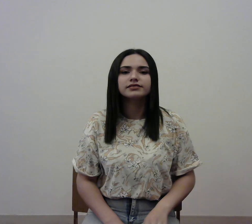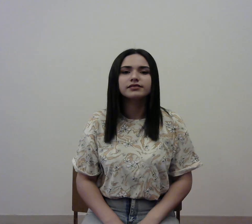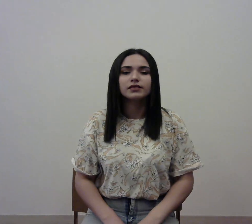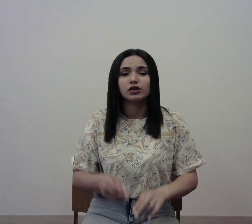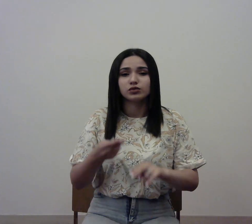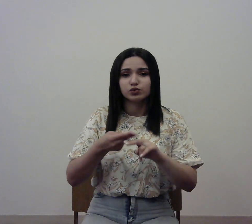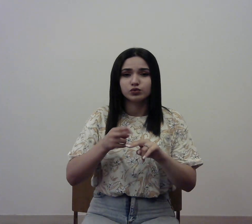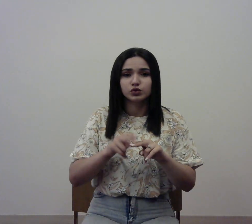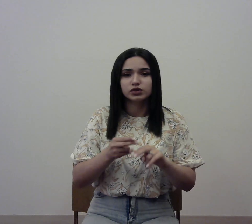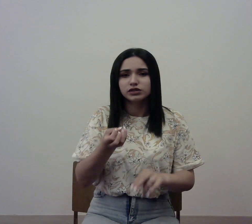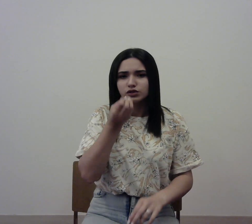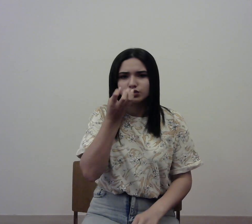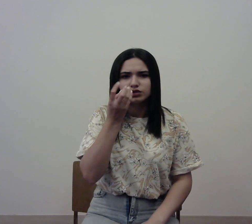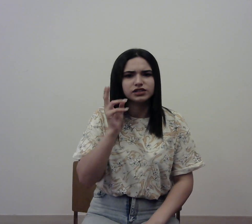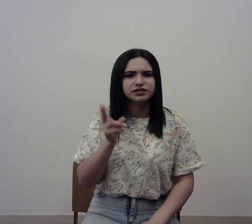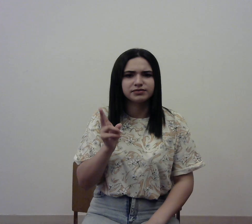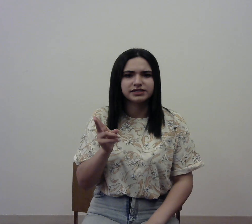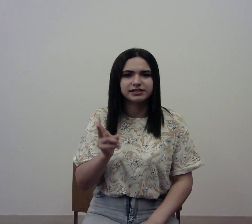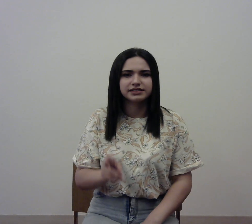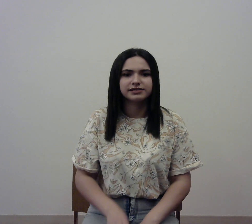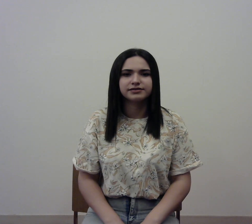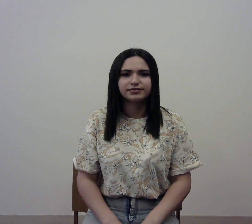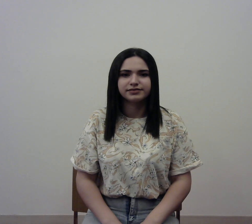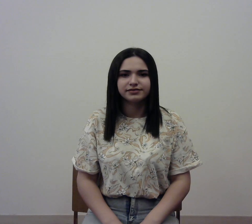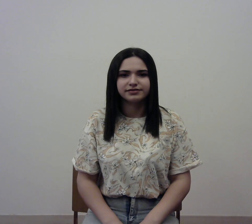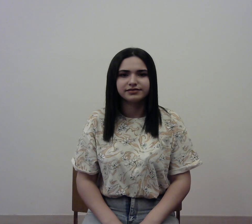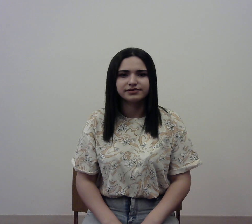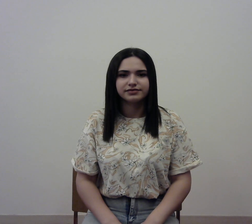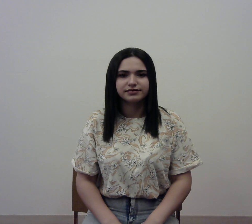Bu çiçəklər kimindir?